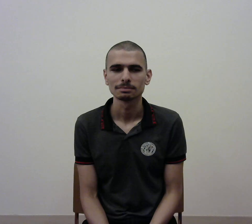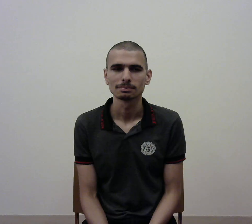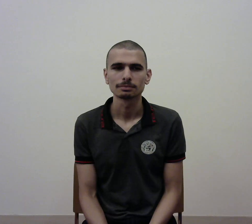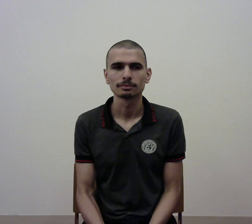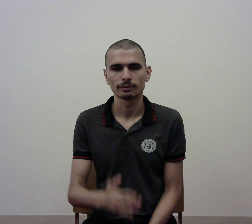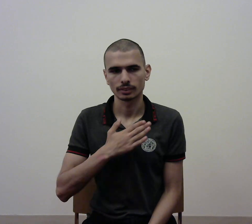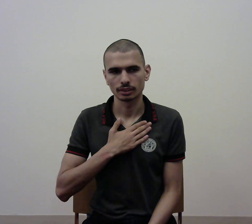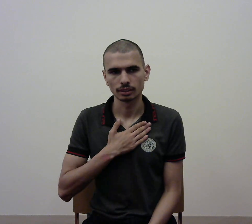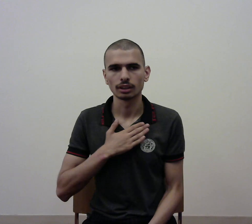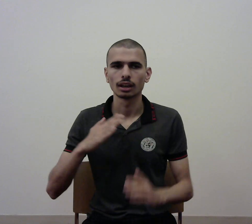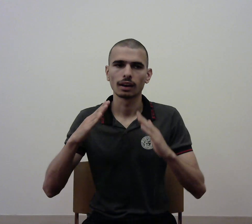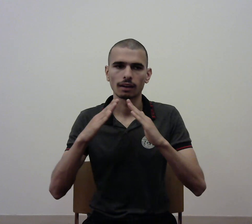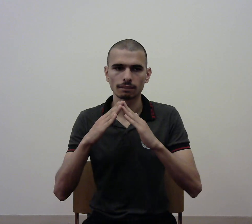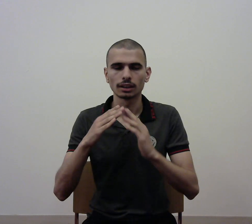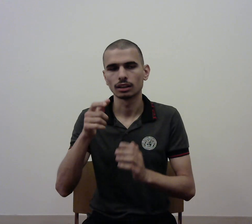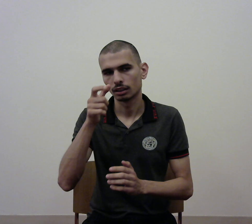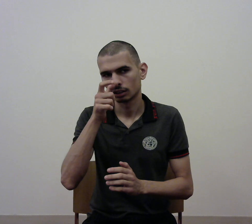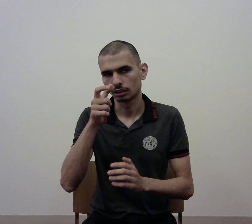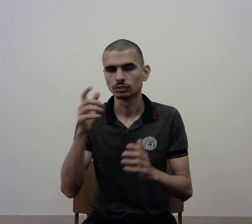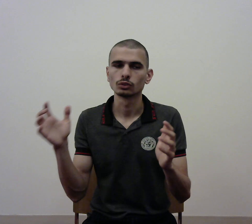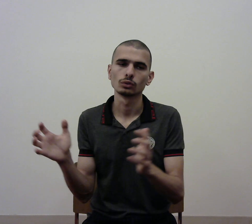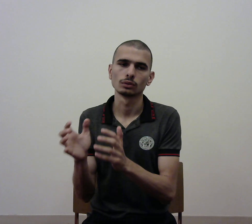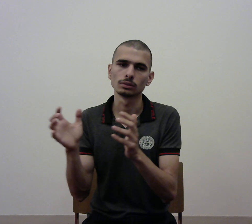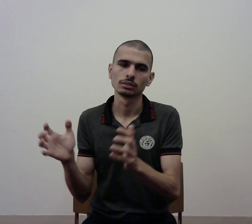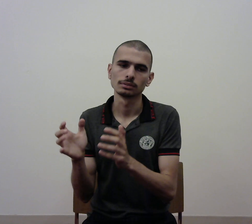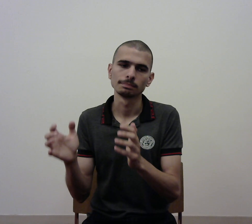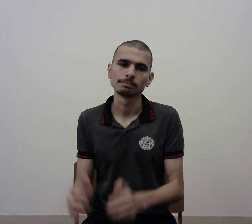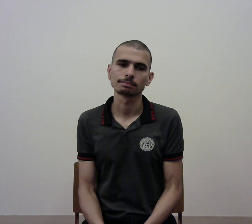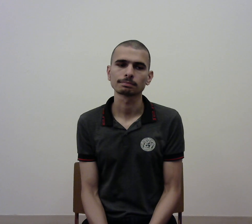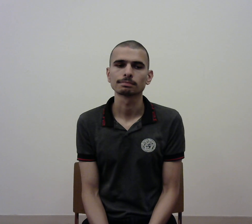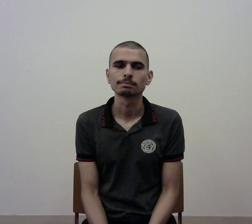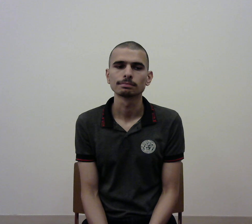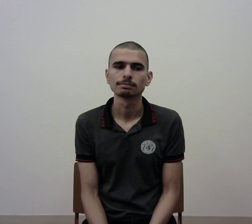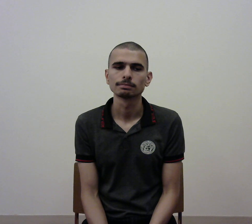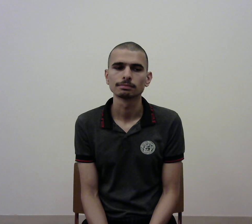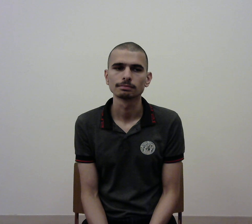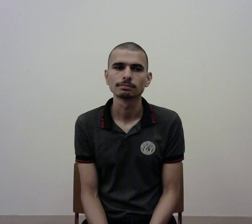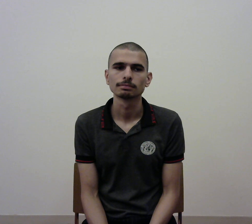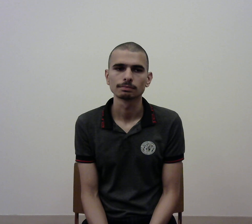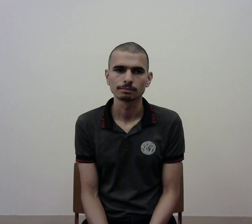Mən evdə it saxlayıram